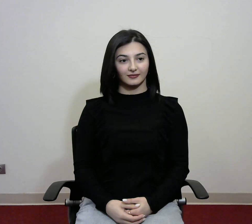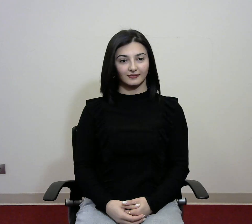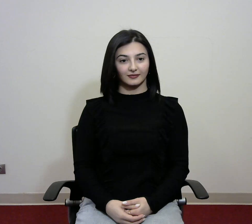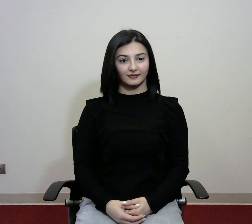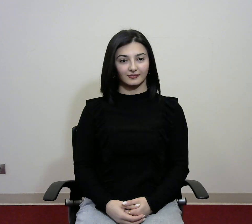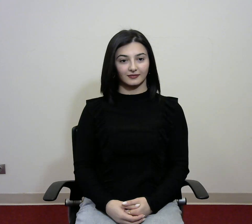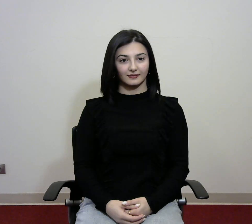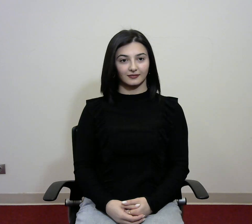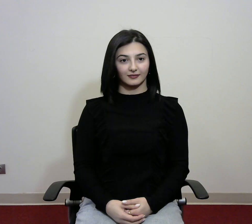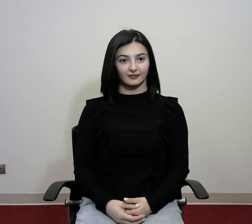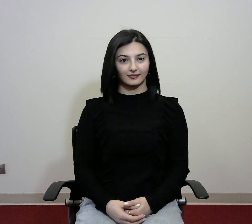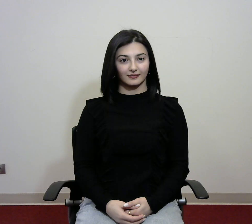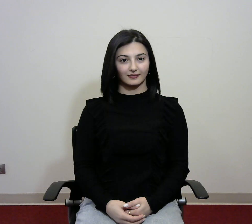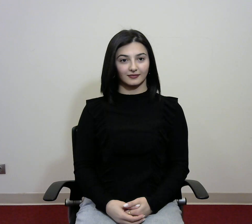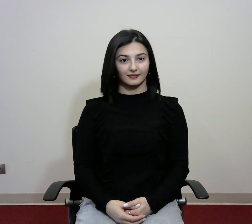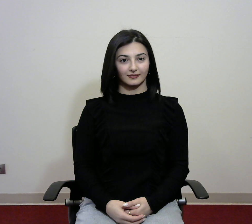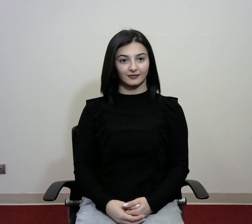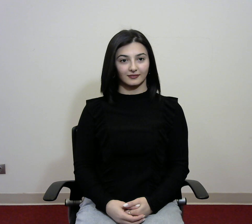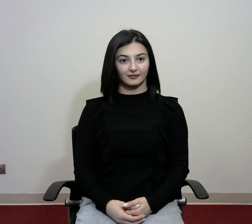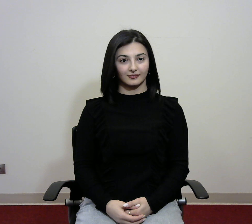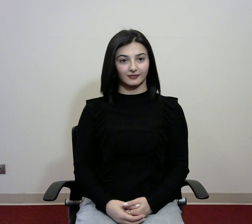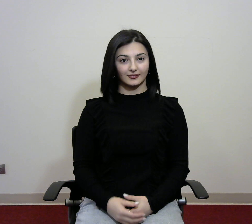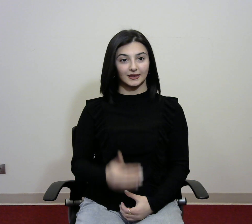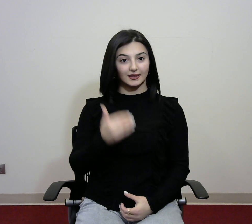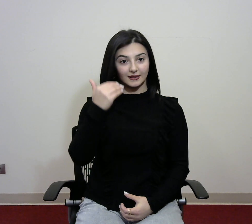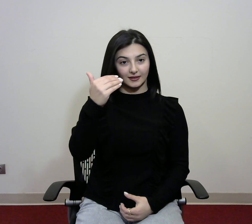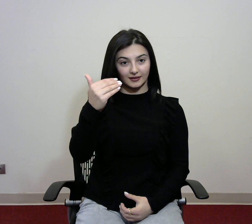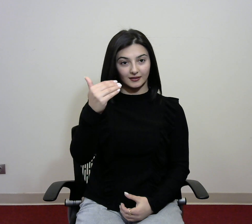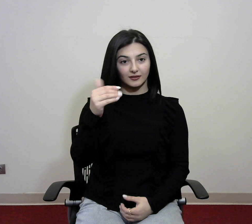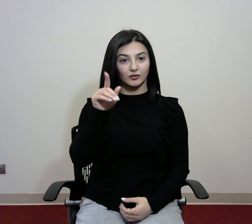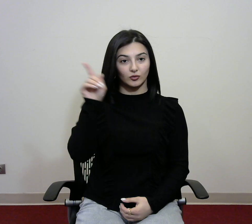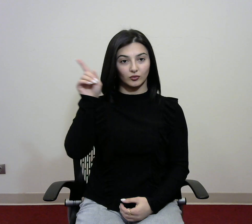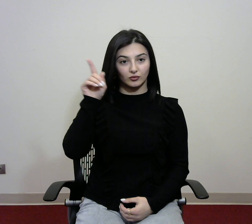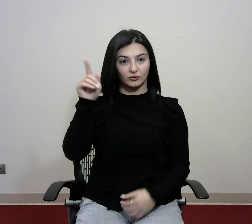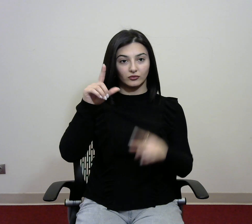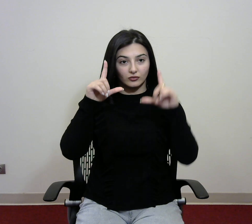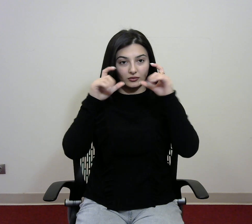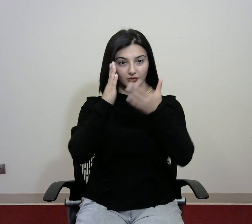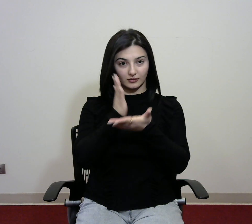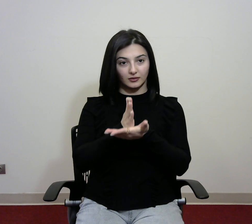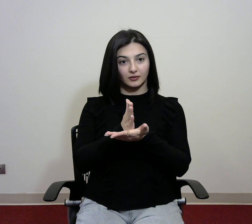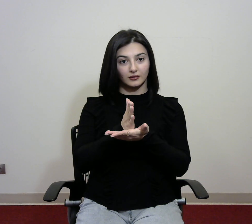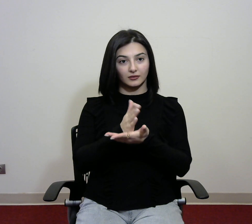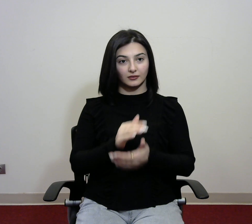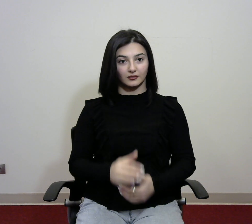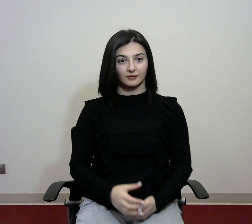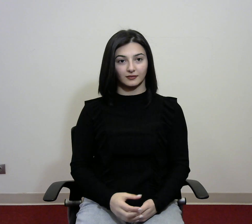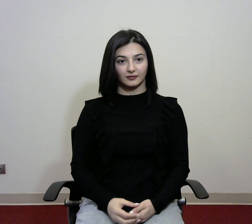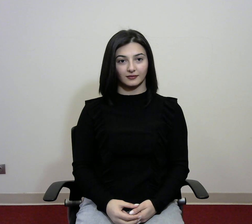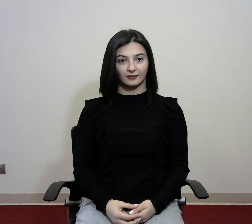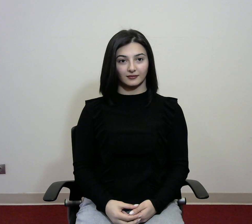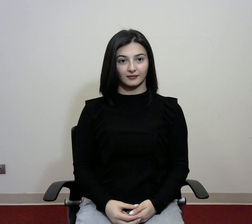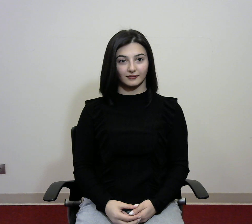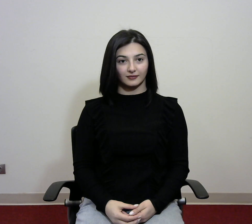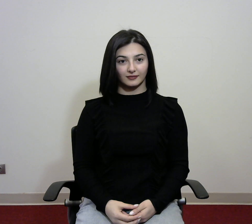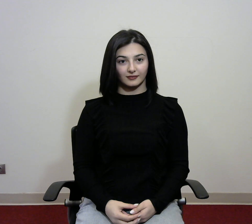Sizdə onun şəkli var?